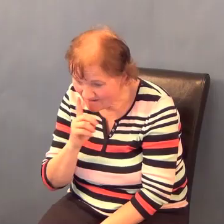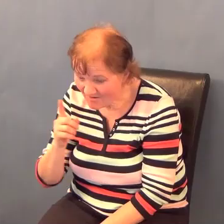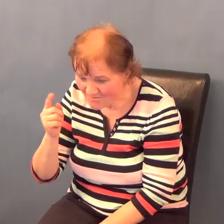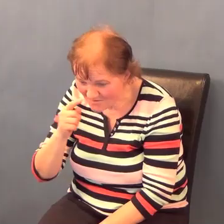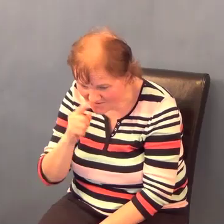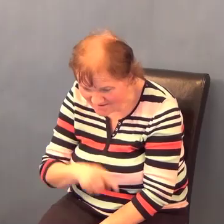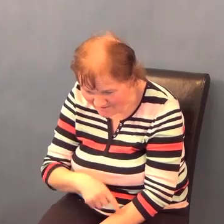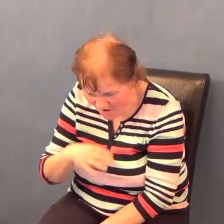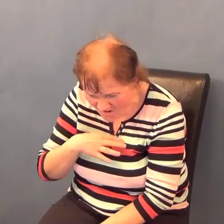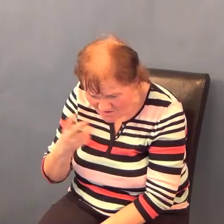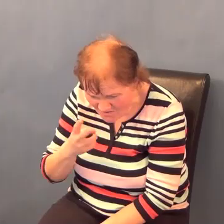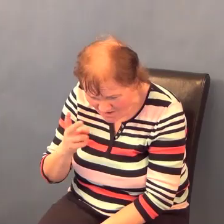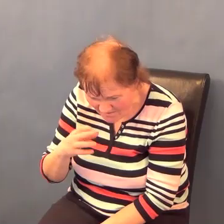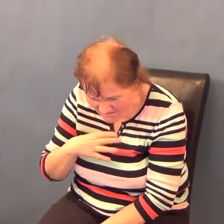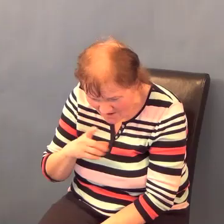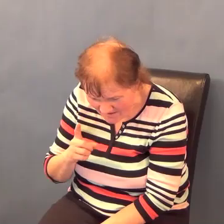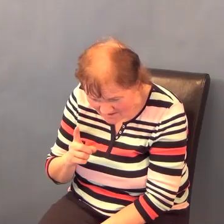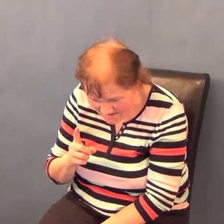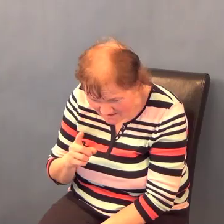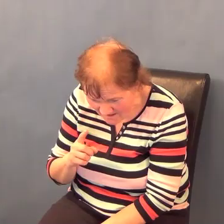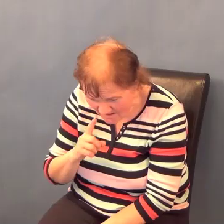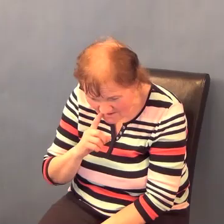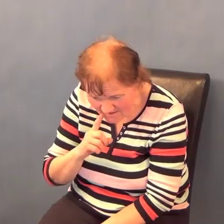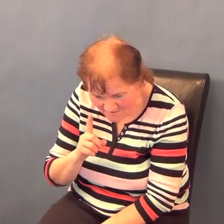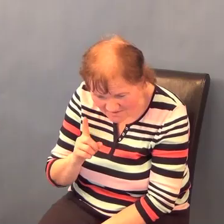Muszę szukać, kiedy mam wolne. Poczekaj.